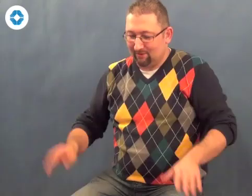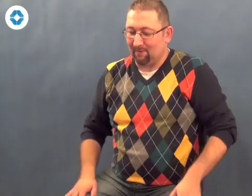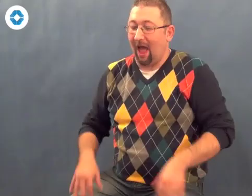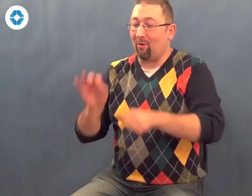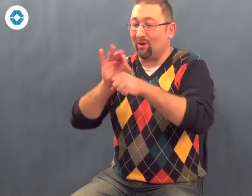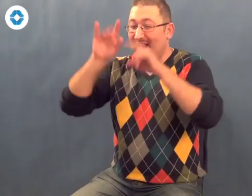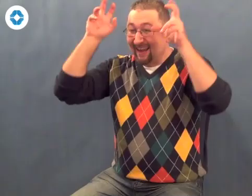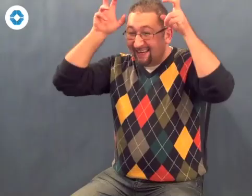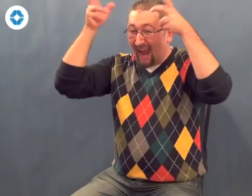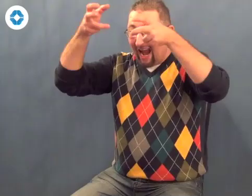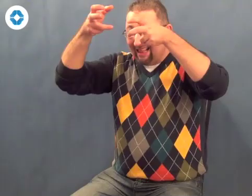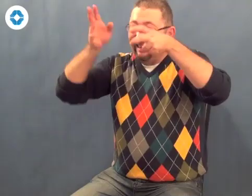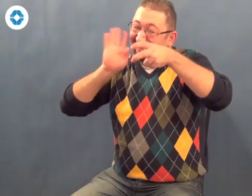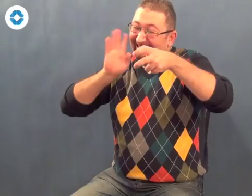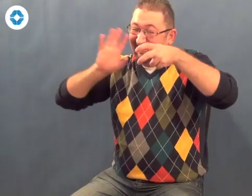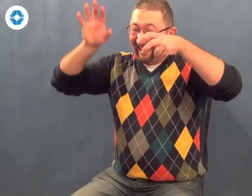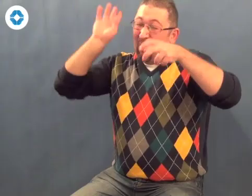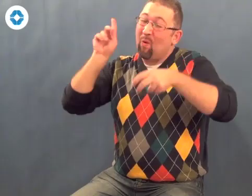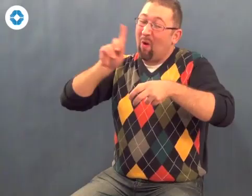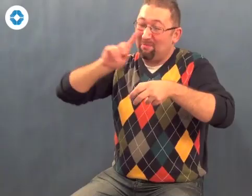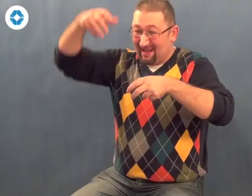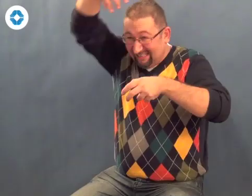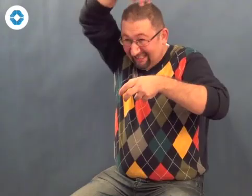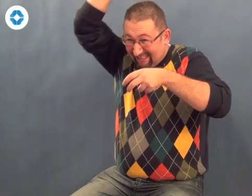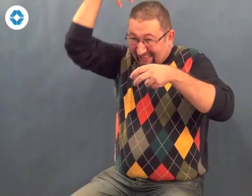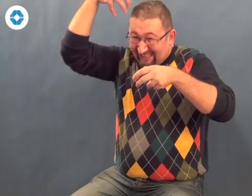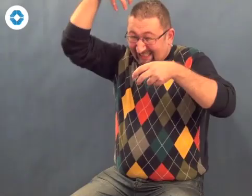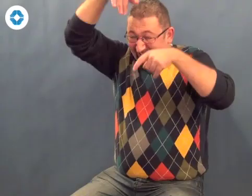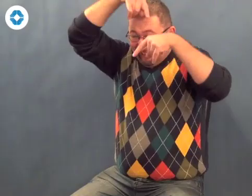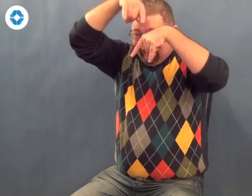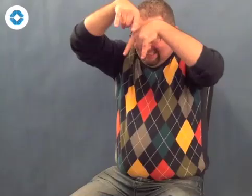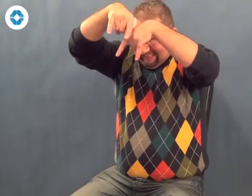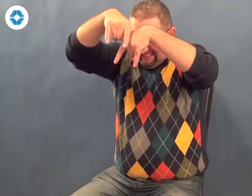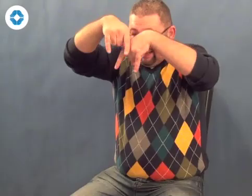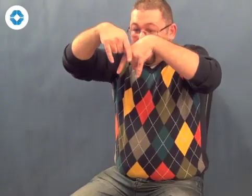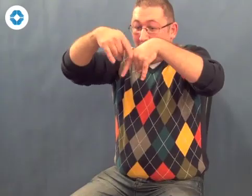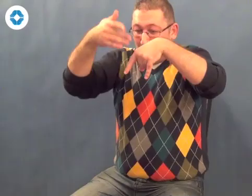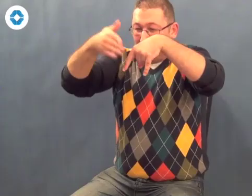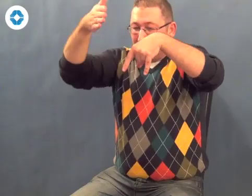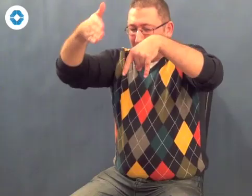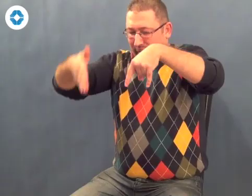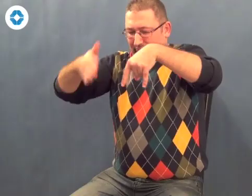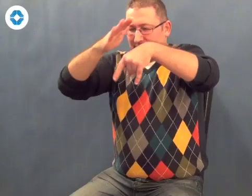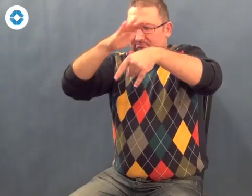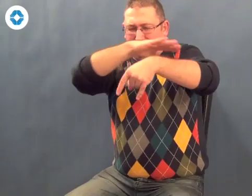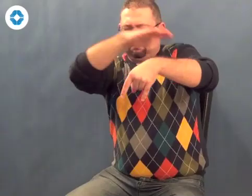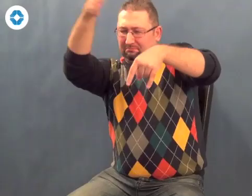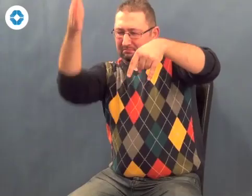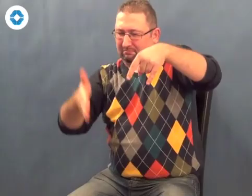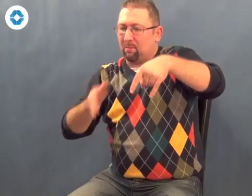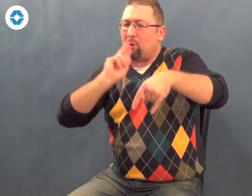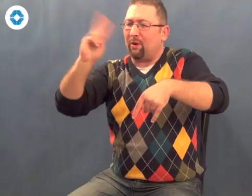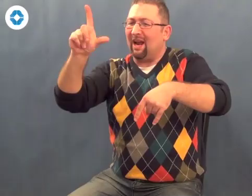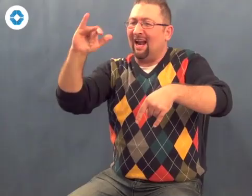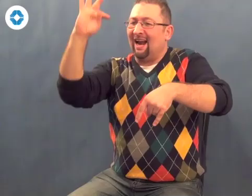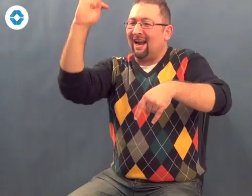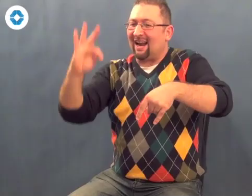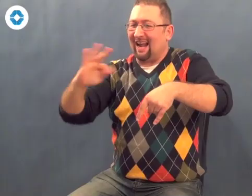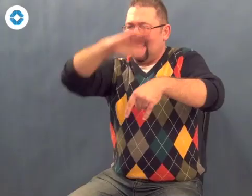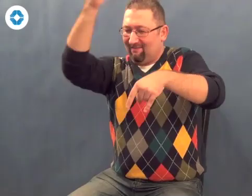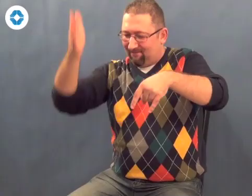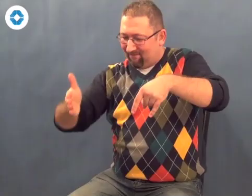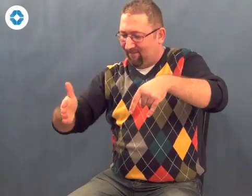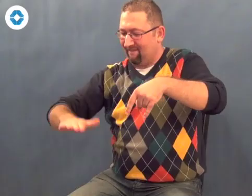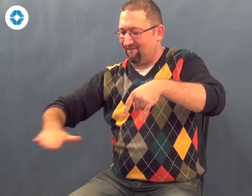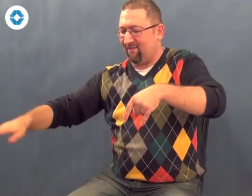Akurat jeleń, z tym samym chłopcem na rogach, podbiega do klifu i zatrzymuje się.